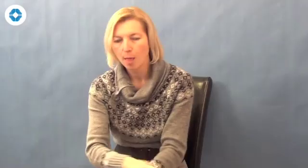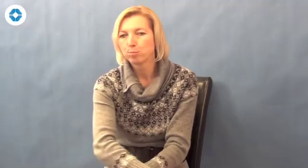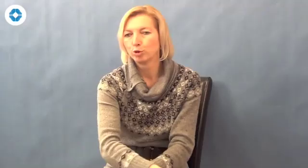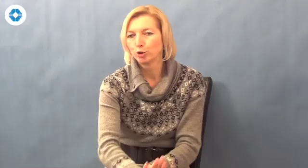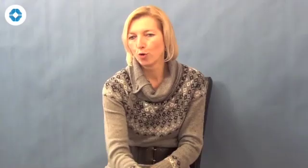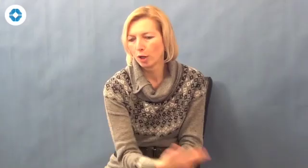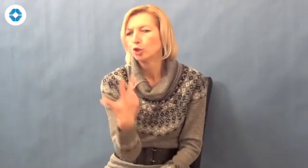Były trzy, a są dwa.